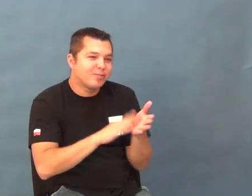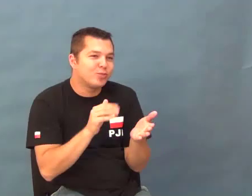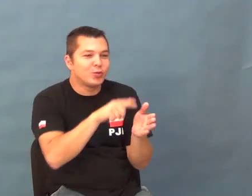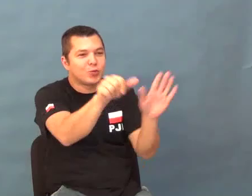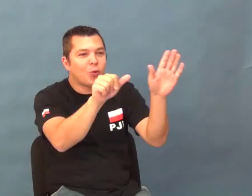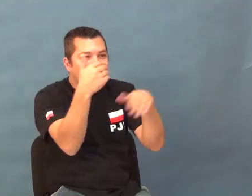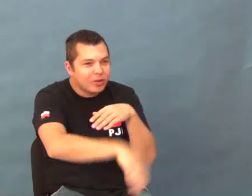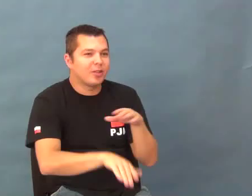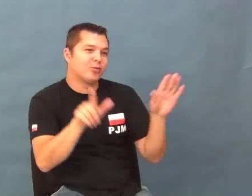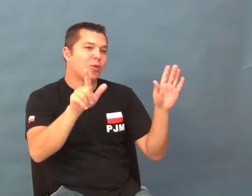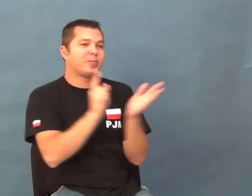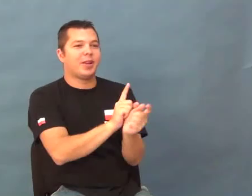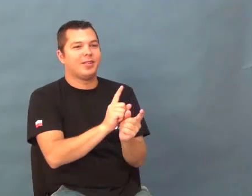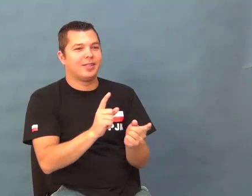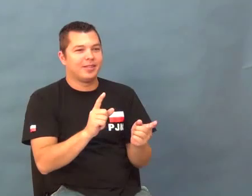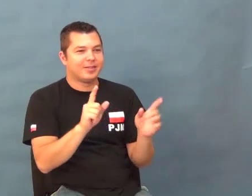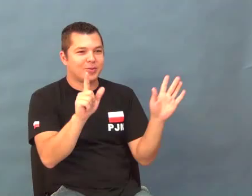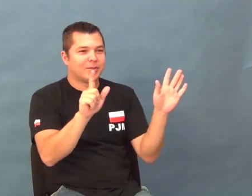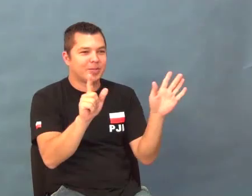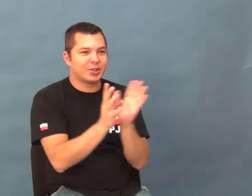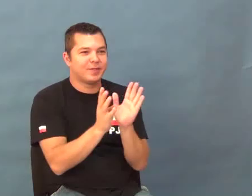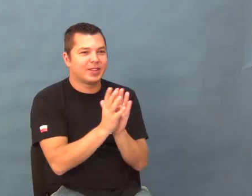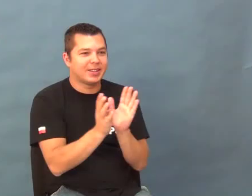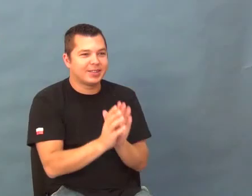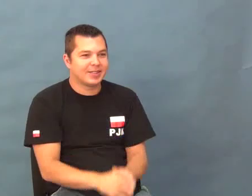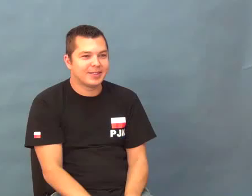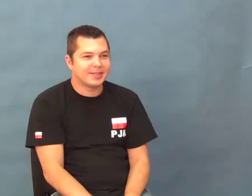Na przykład ty o szóstej kończysz, spotkamy się o siódmej, dziewiętnastej.